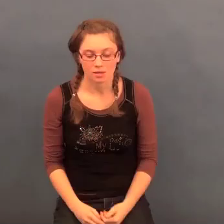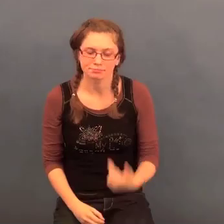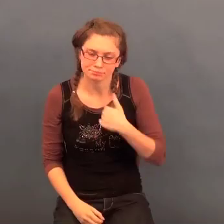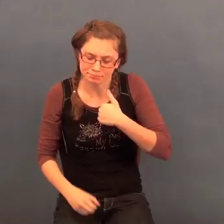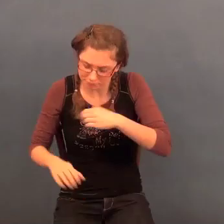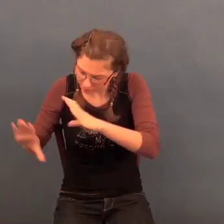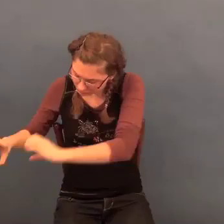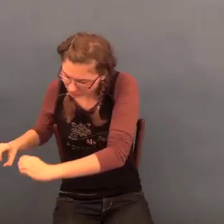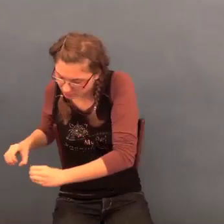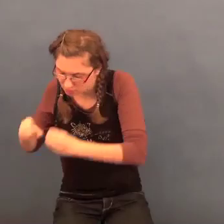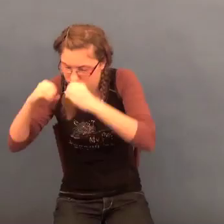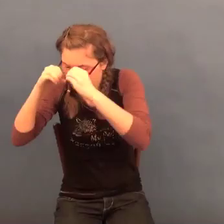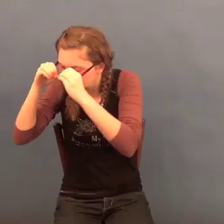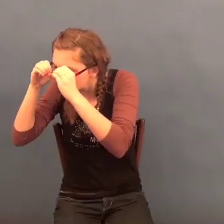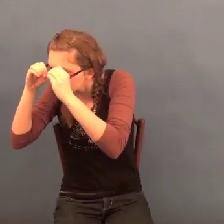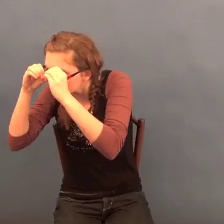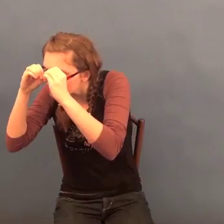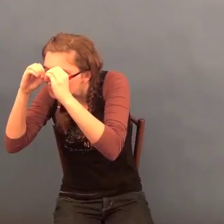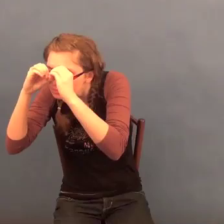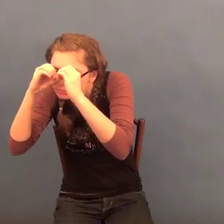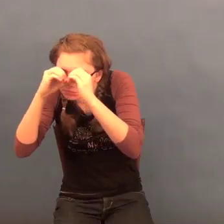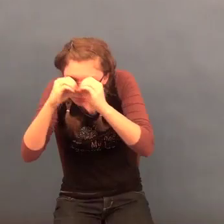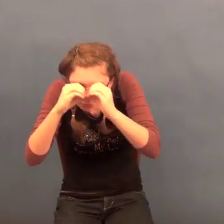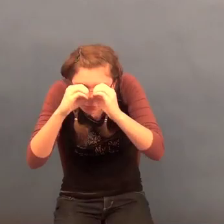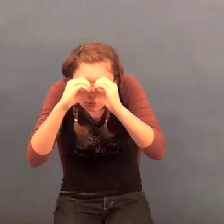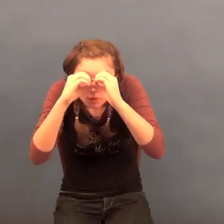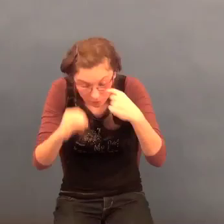Kot bierze lornetkę i patrząc przez nią, rozgląda się po okolicy.